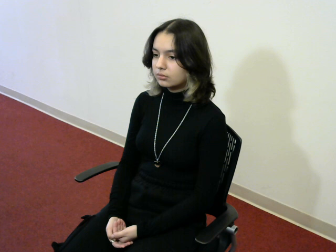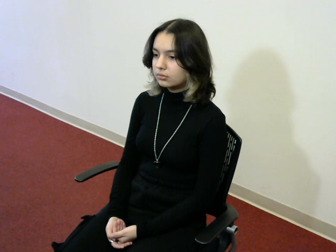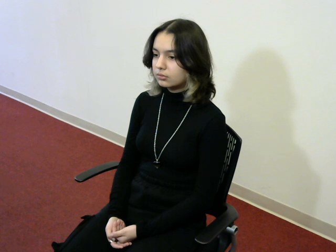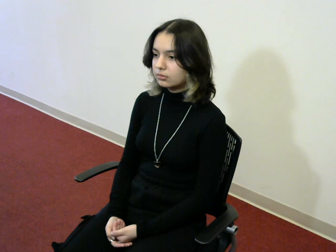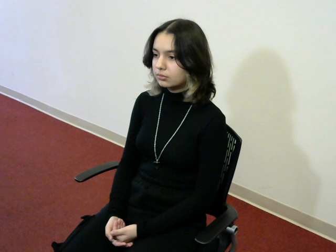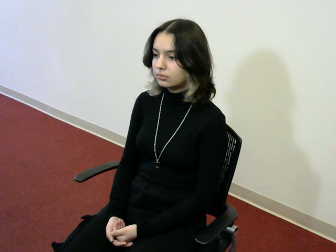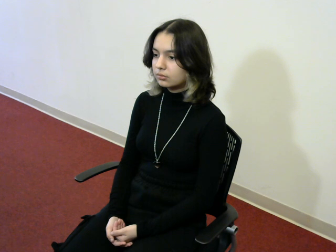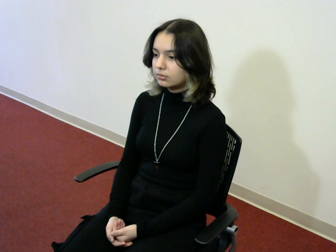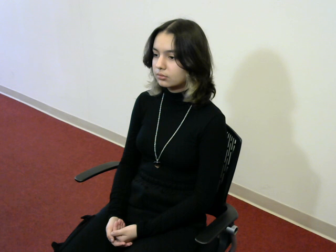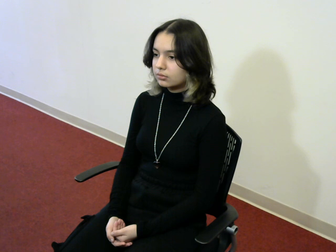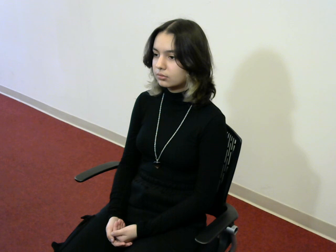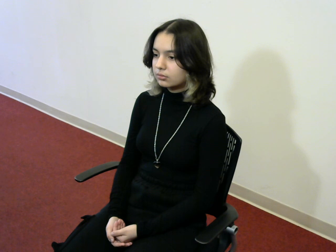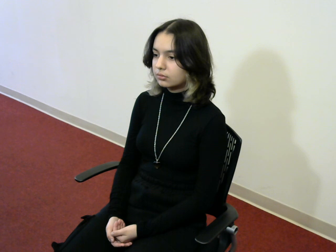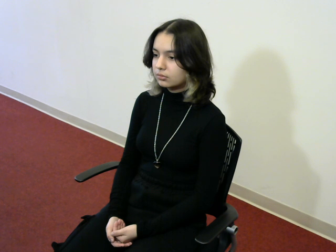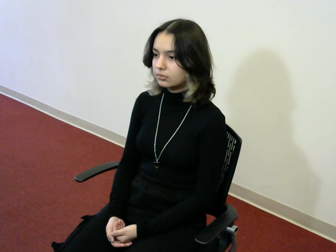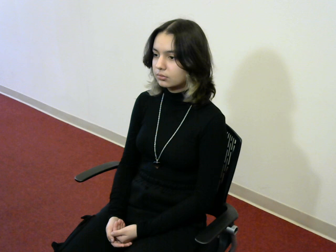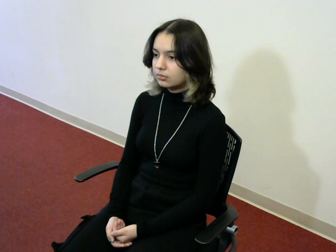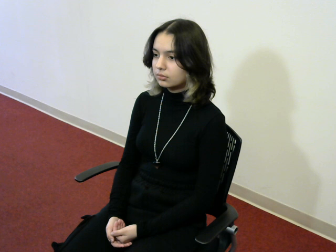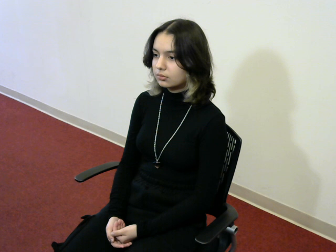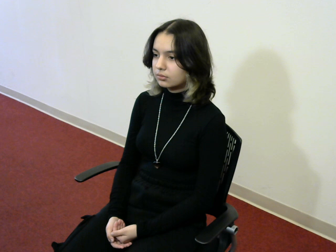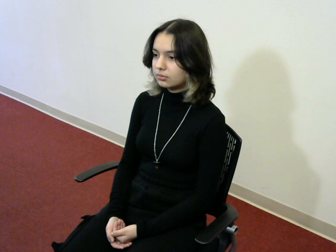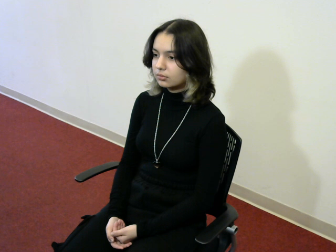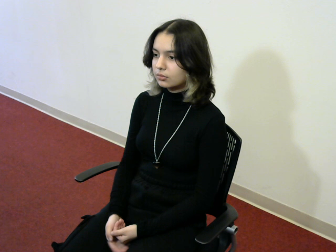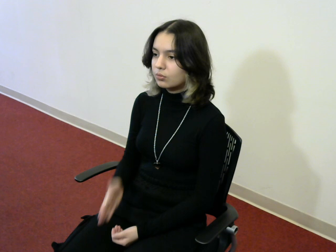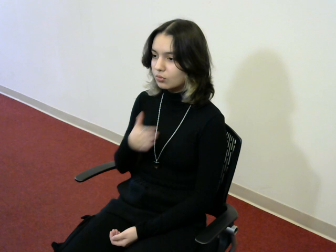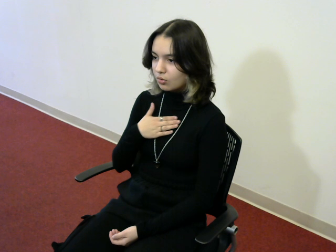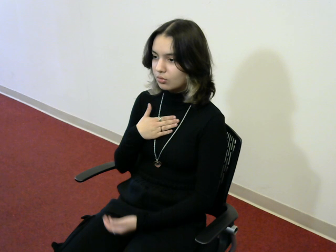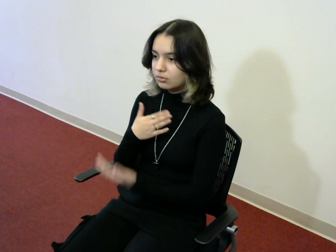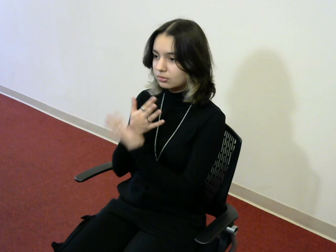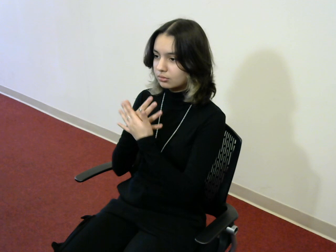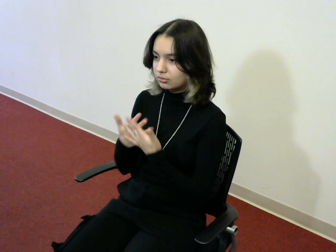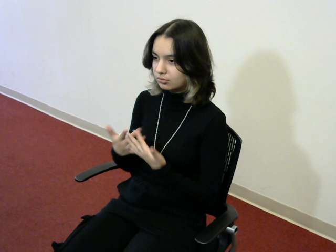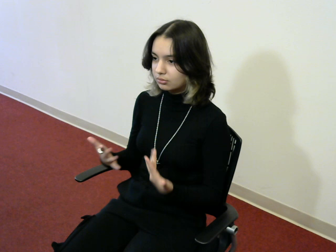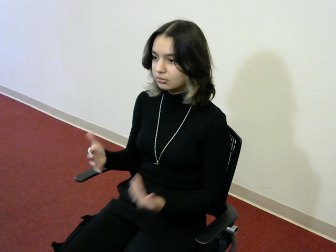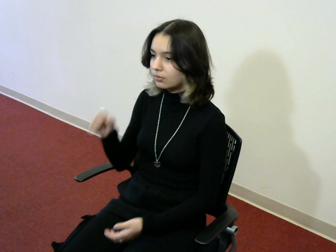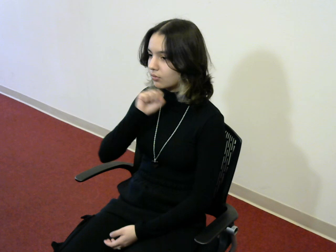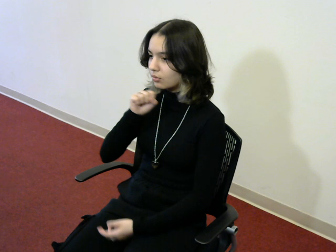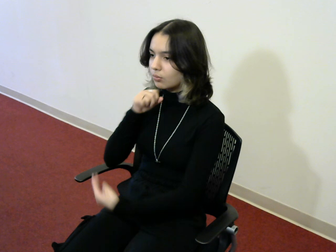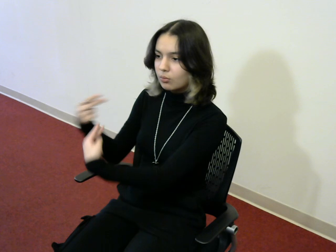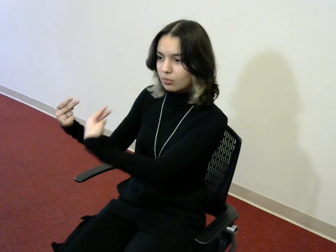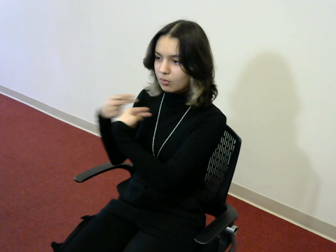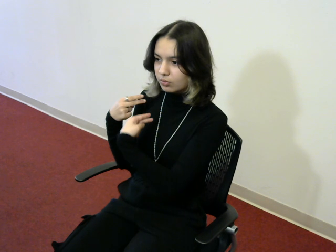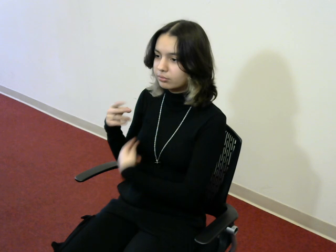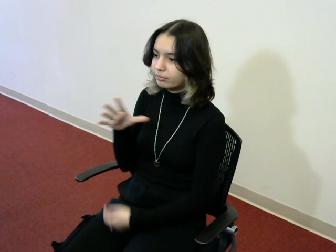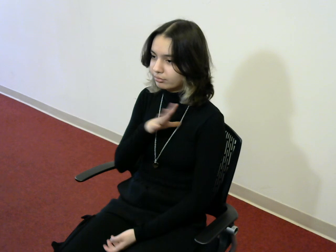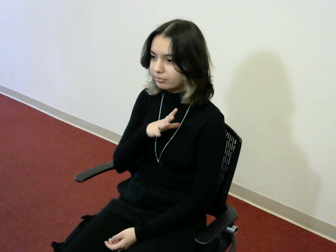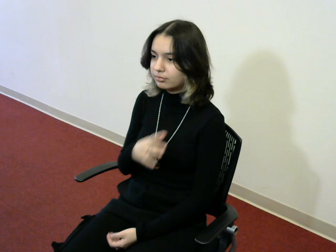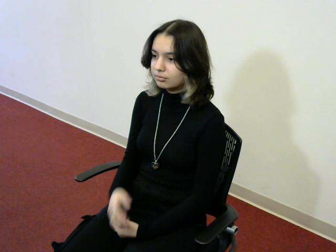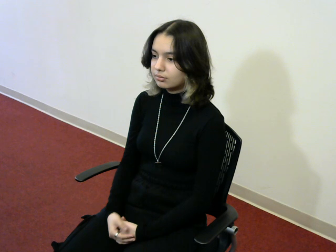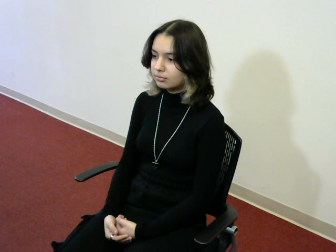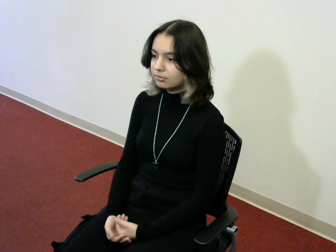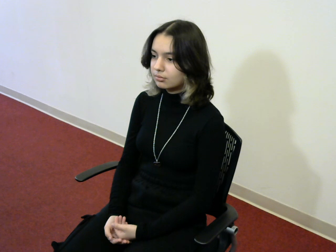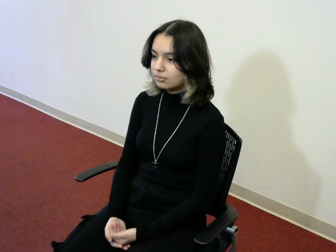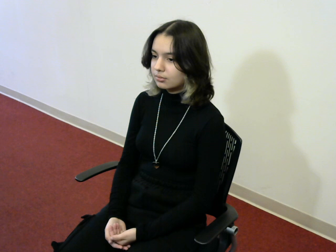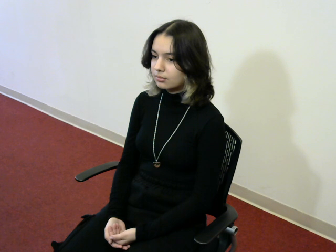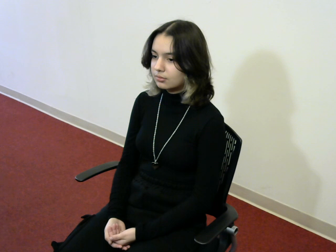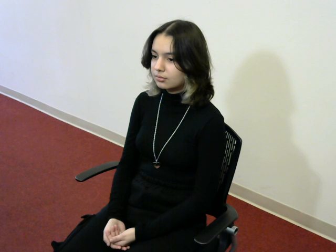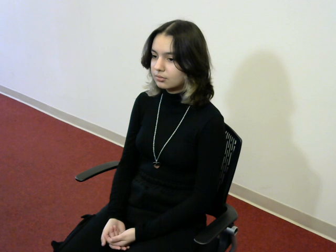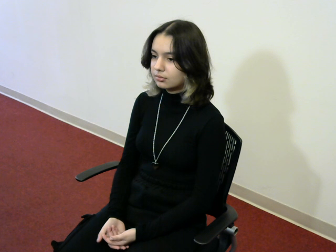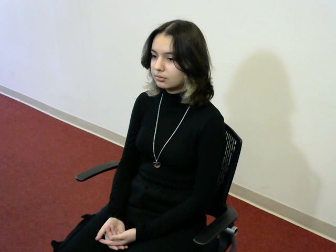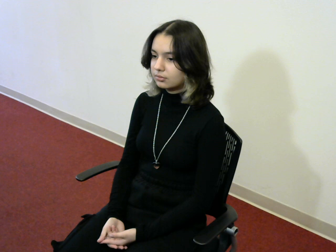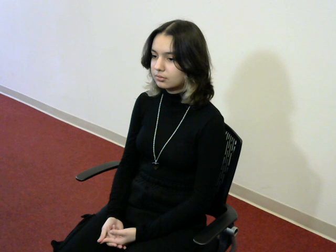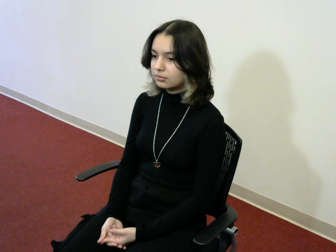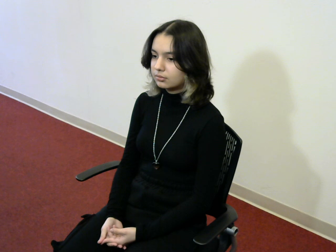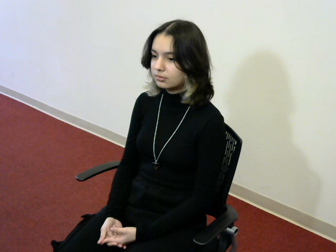Mənim əşyalarımı oğurlayıblar